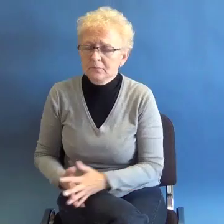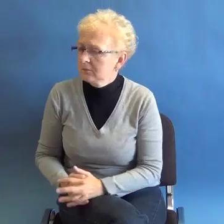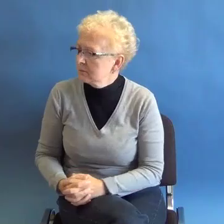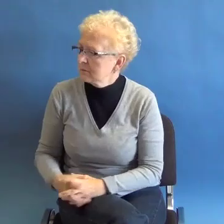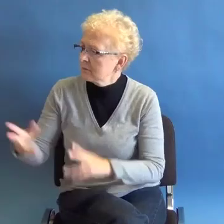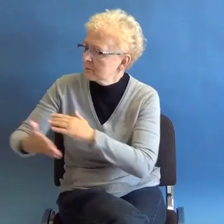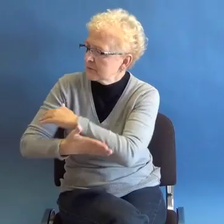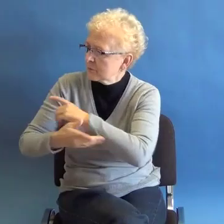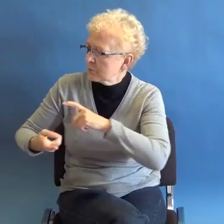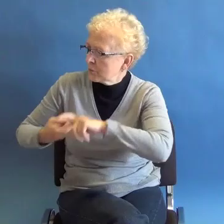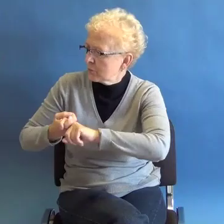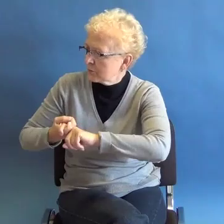Jest główne połączenie.